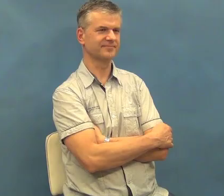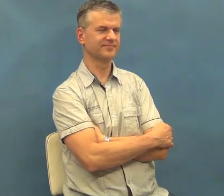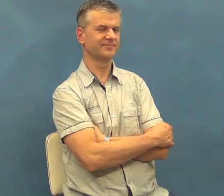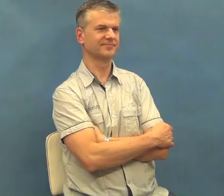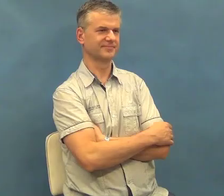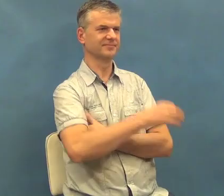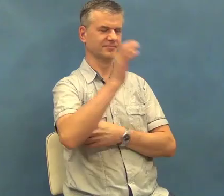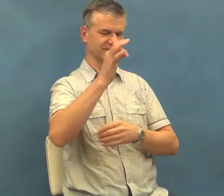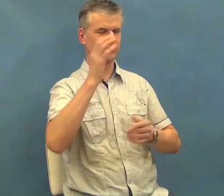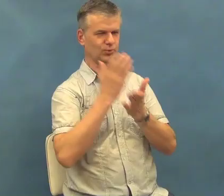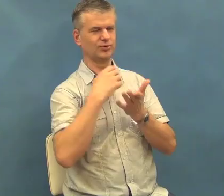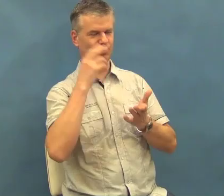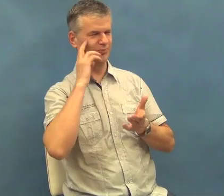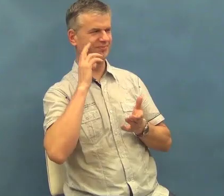Dobrze, już rozumiem.